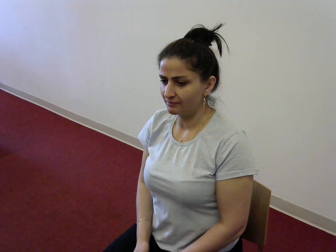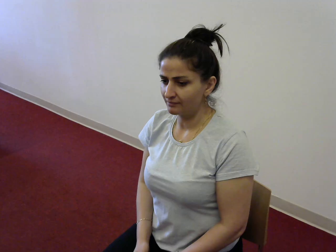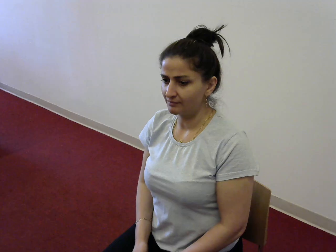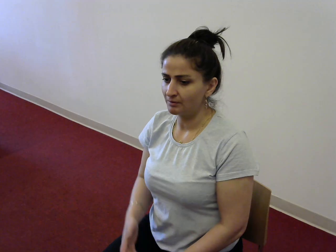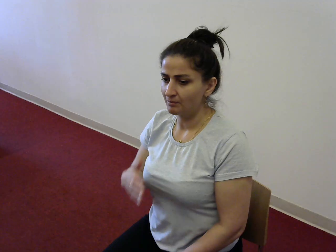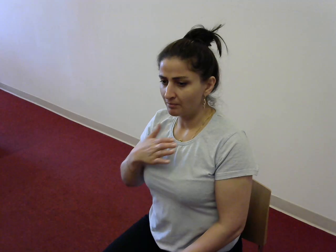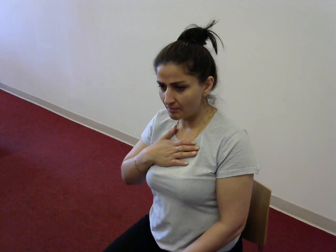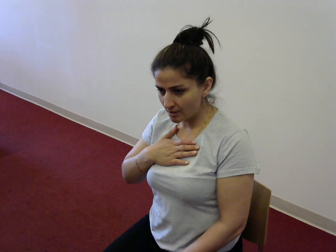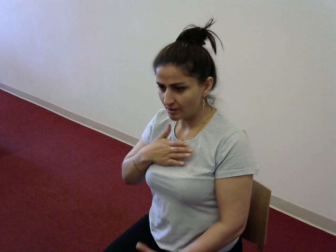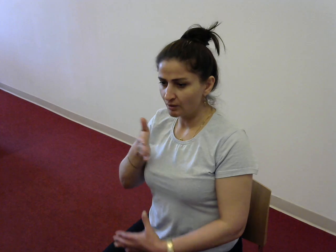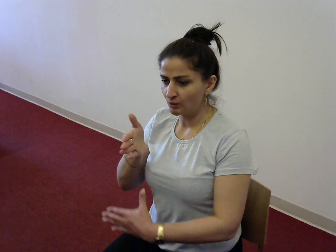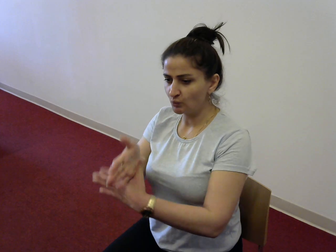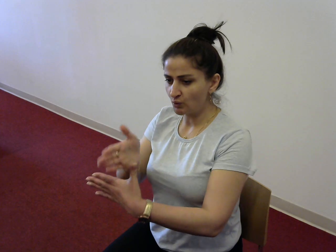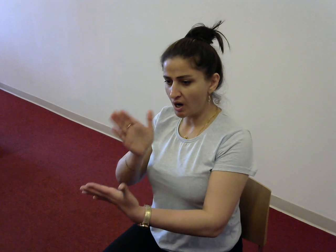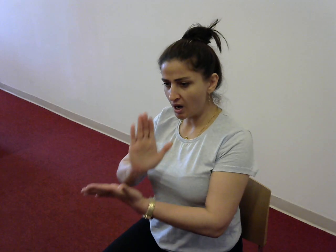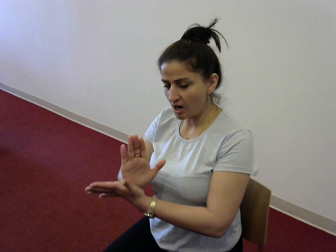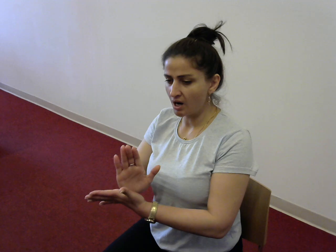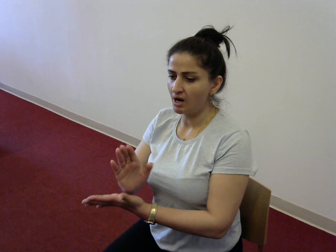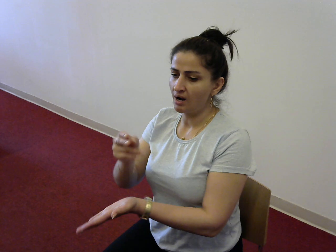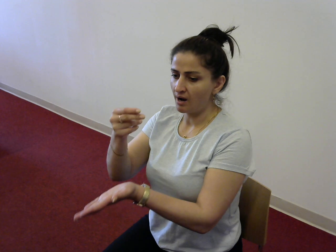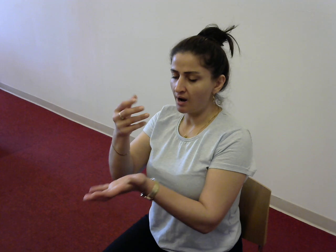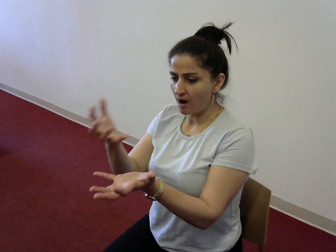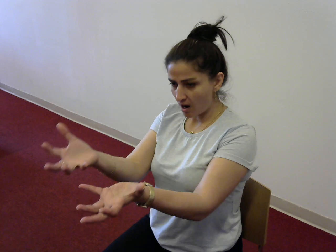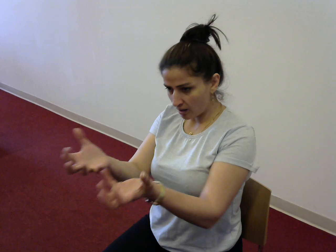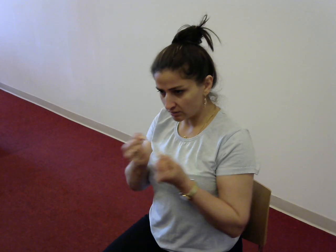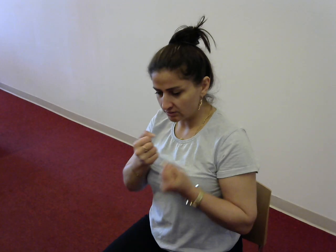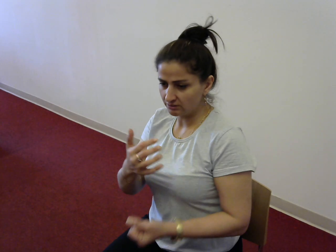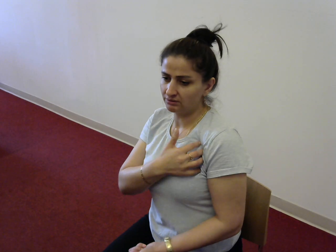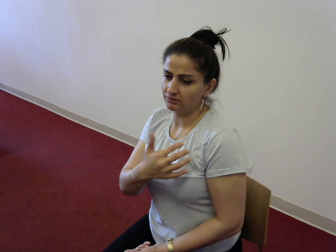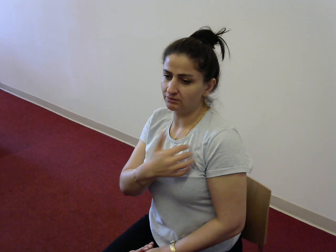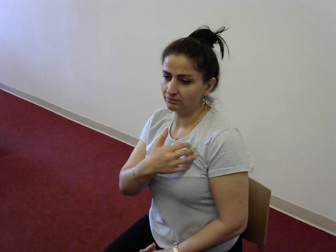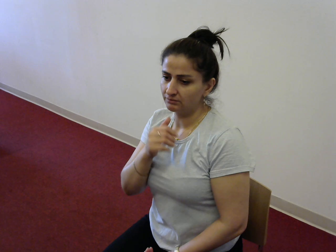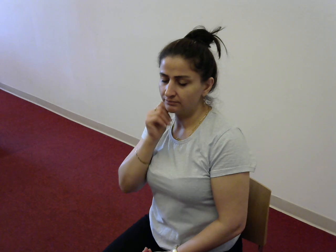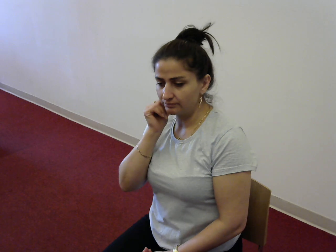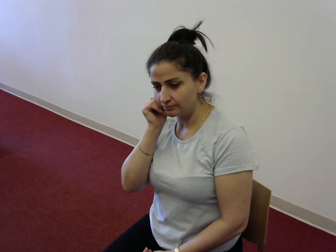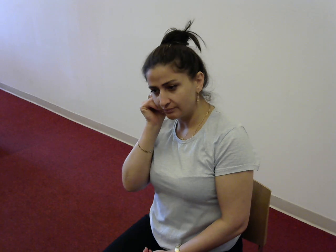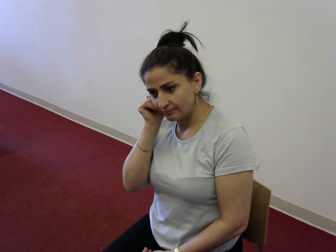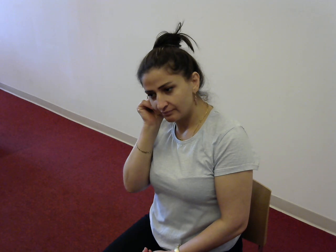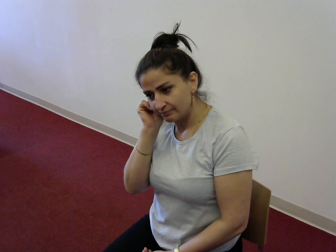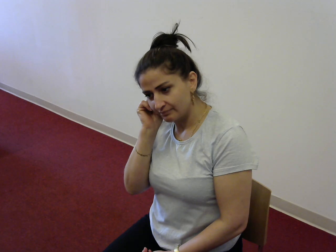Mən çörək almaq istəyirəm